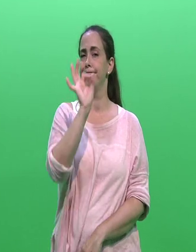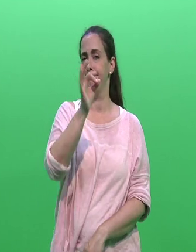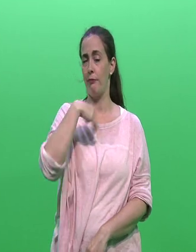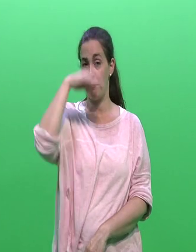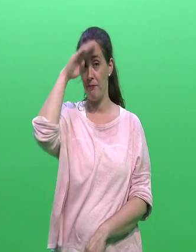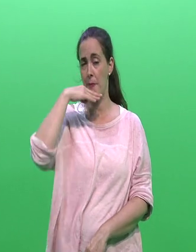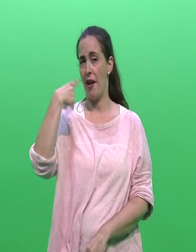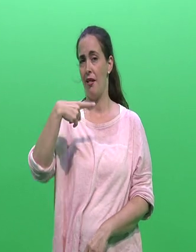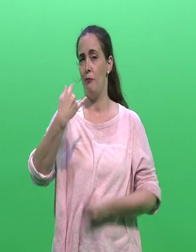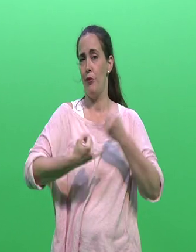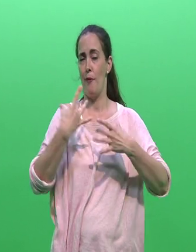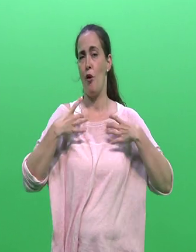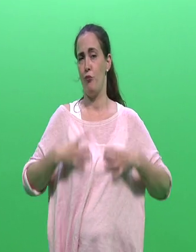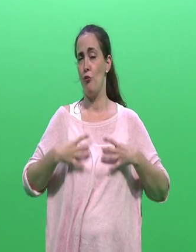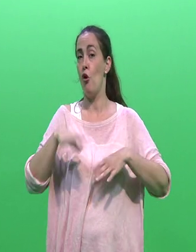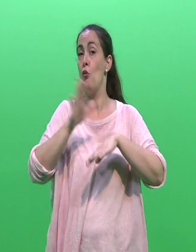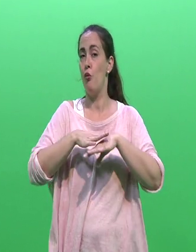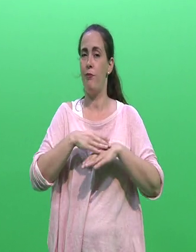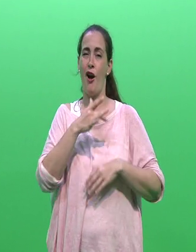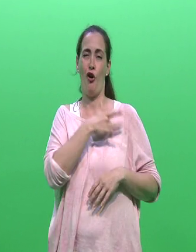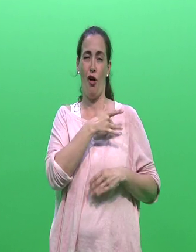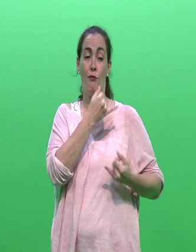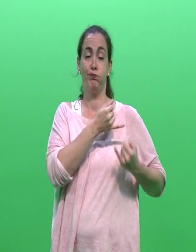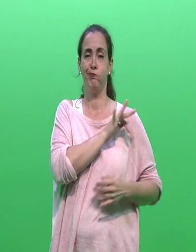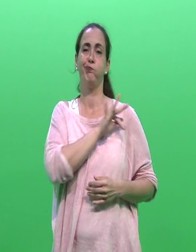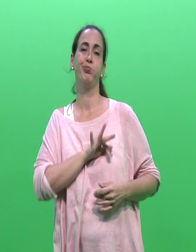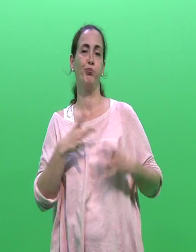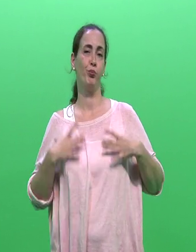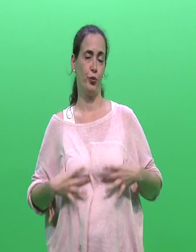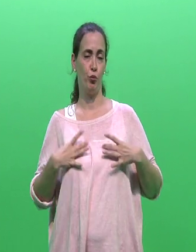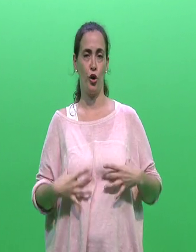Sí, el meu pare té problemes als pulmons, perquè té problemes al cor i li ha passat als pulmons.